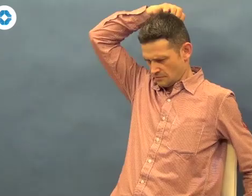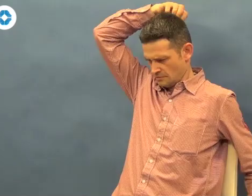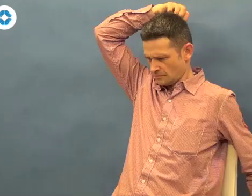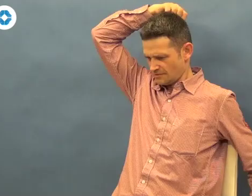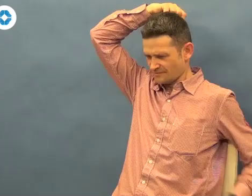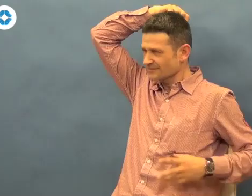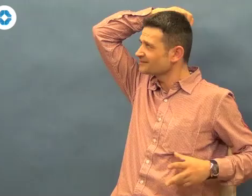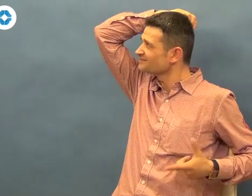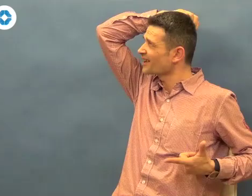Zastanawiał się czy były dwa kosze, czy trzy.